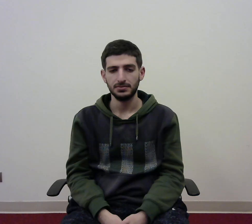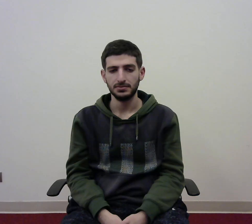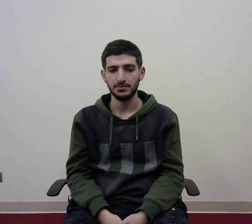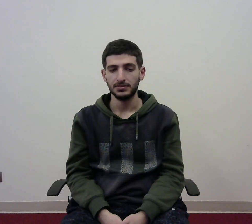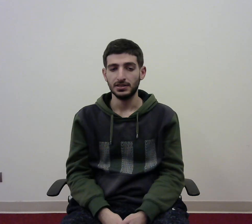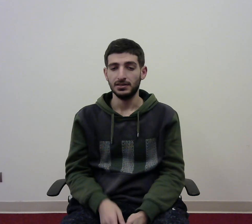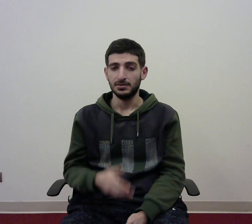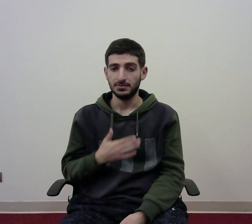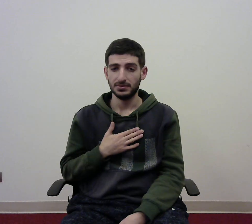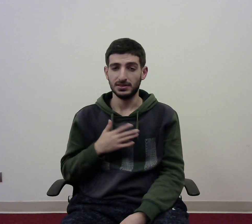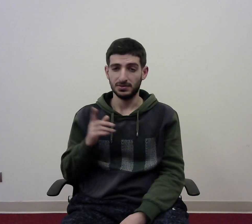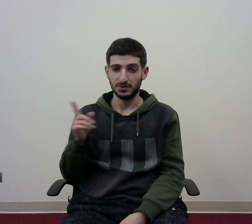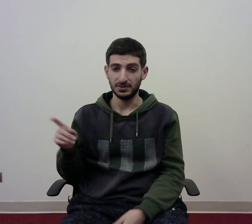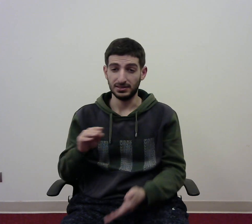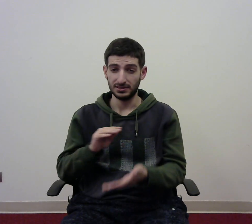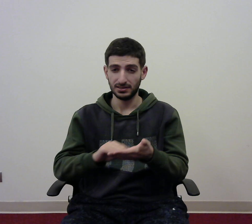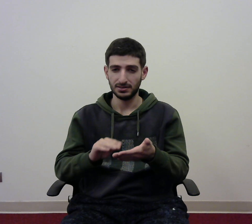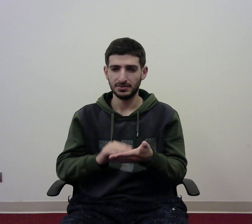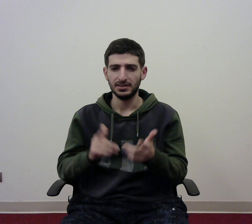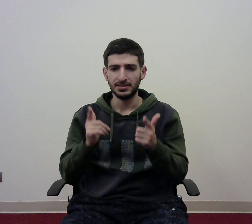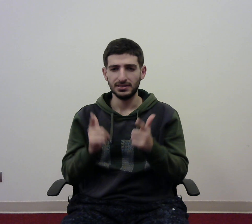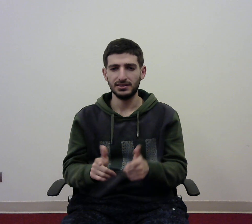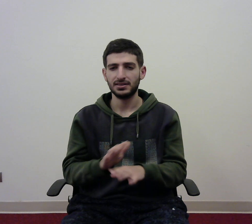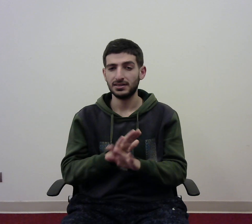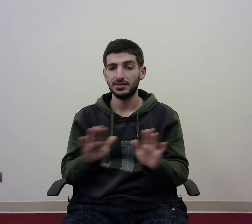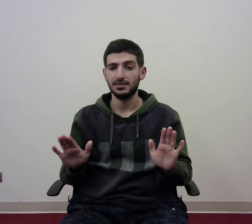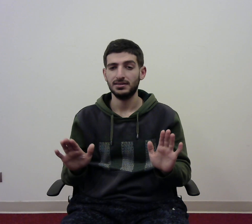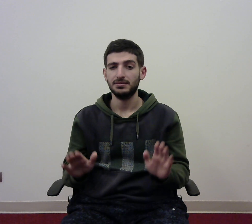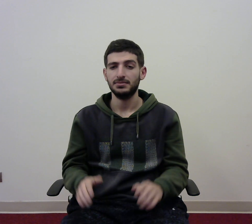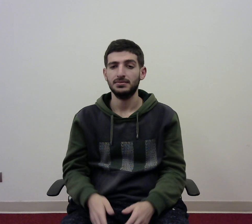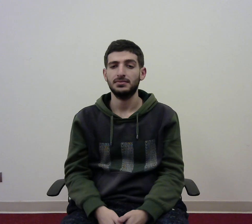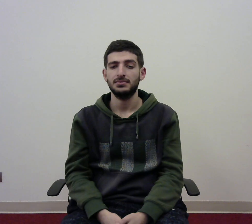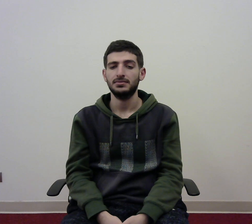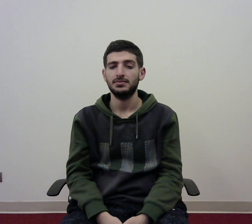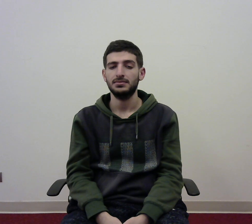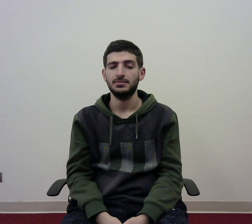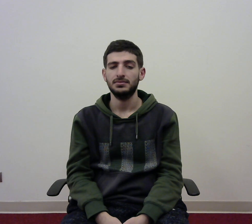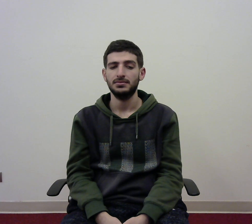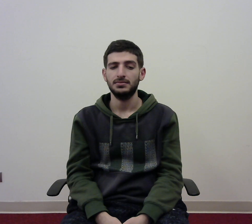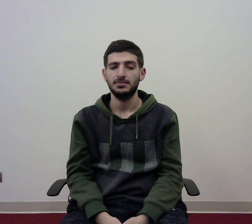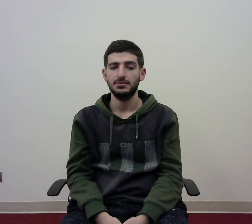Mən onun yazdıqları ilə razı deyiləm